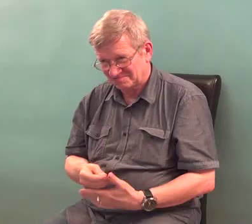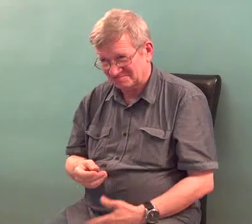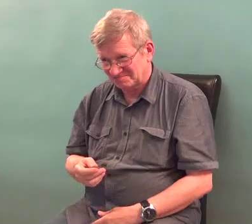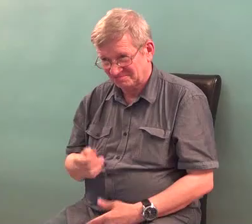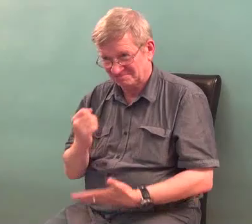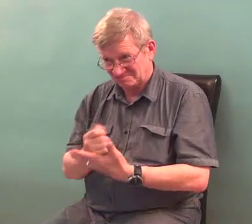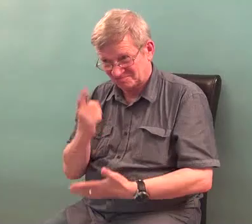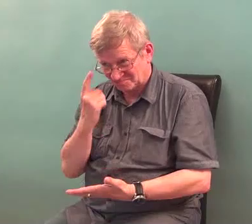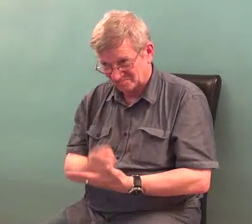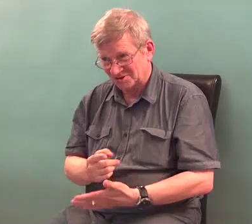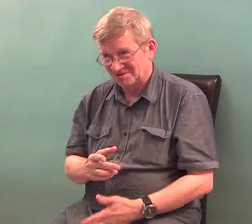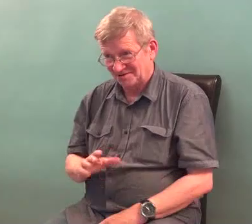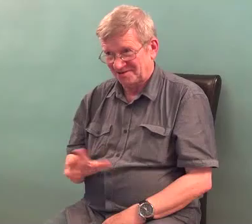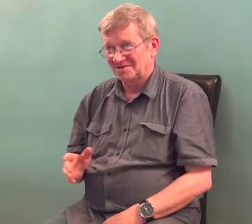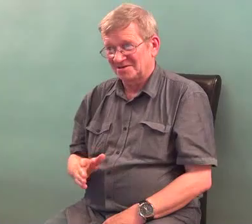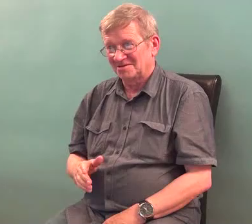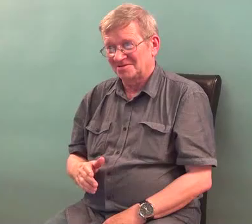Prawo jazdy zdałeś i już.